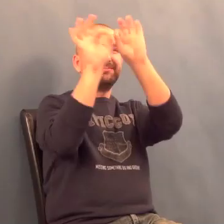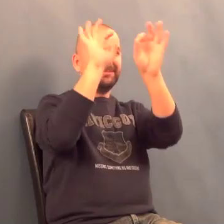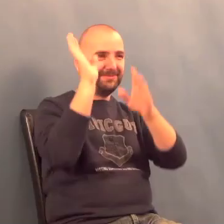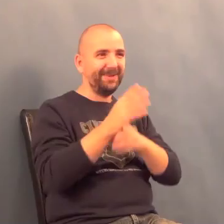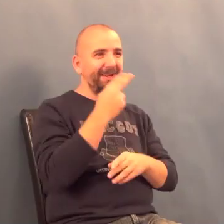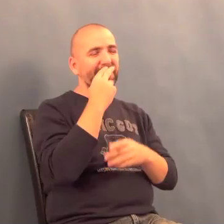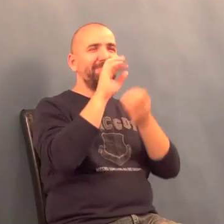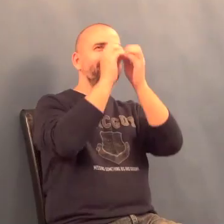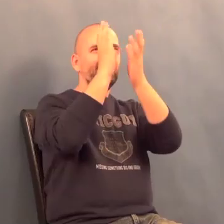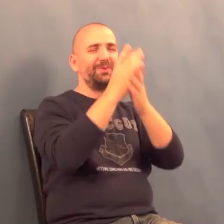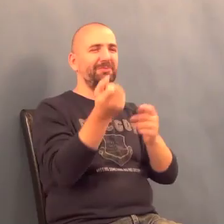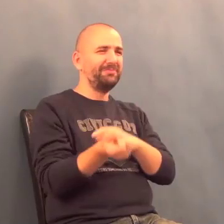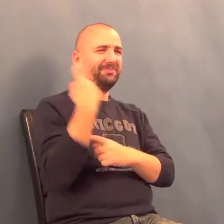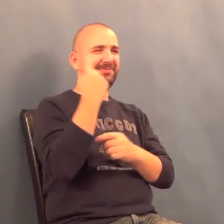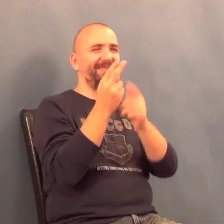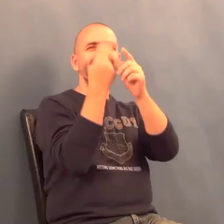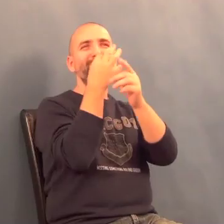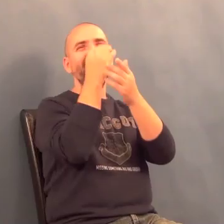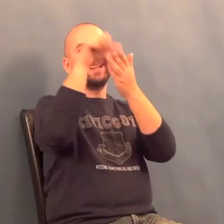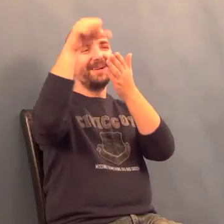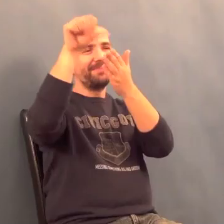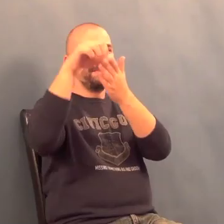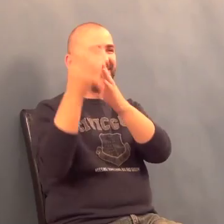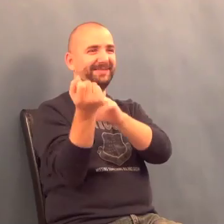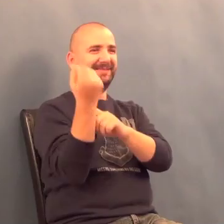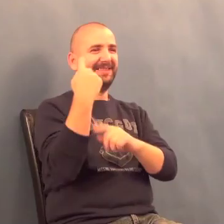Charlie naprawia i rzuca za siebie kawałkami kitu.